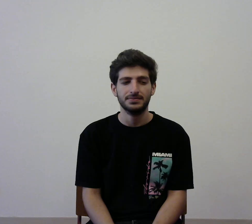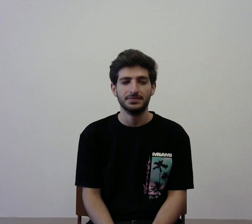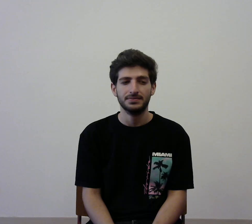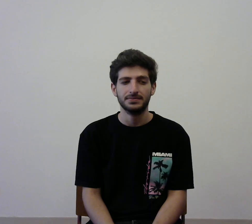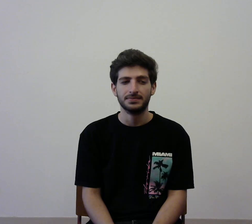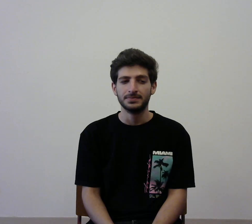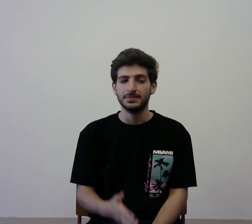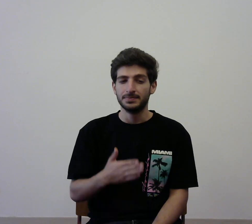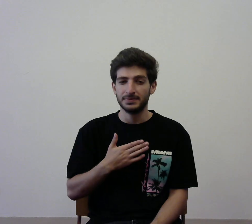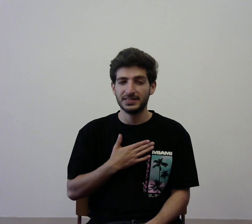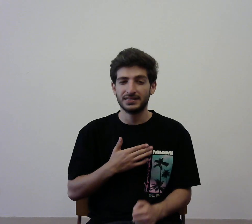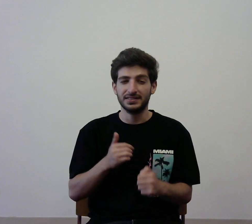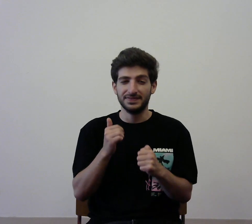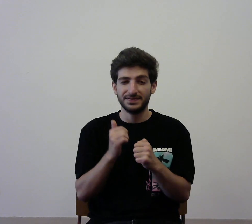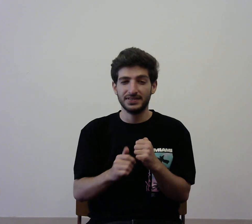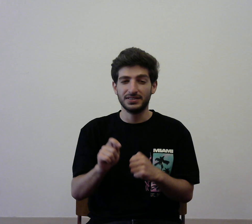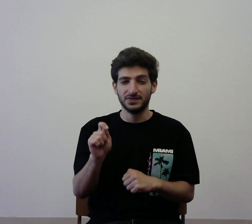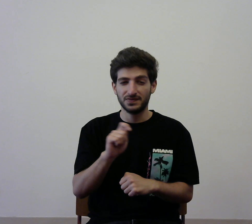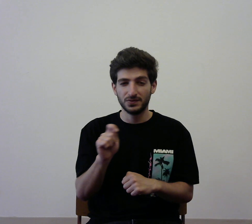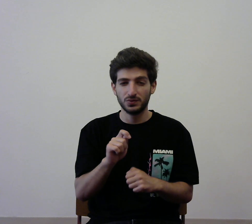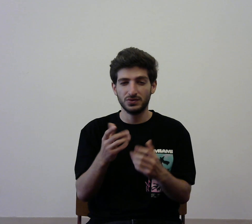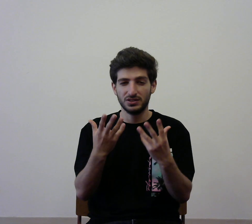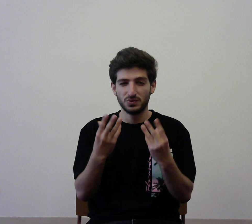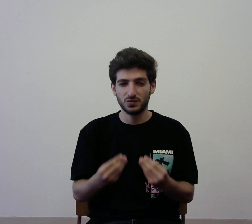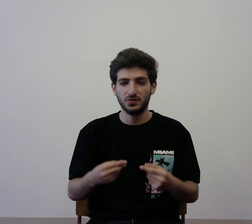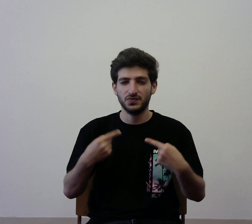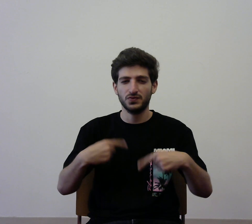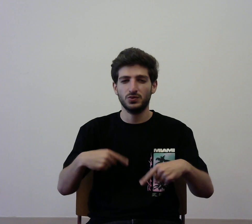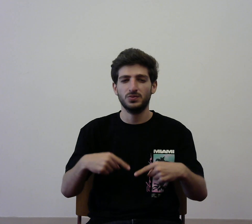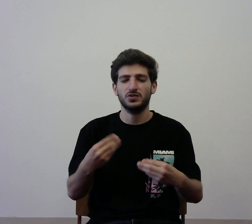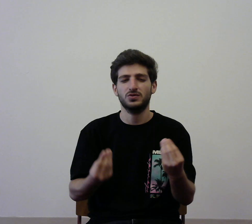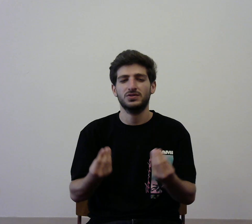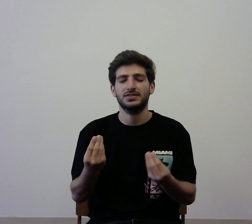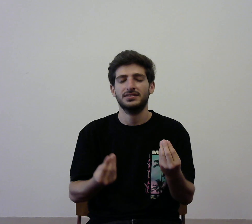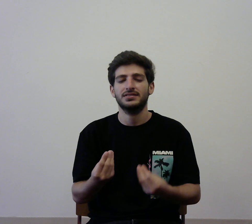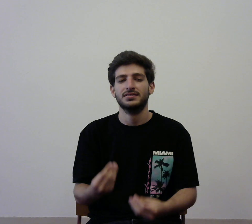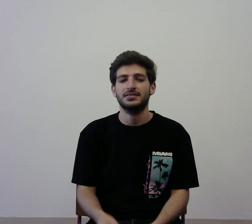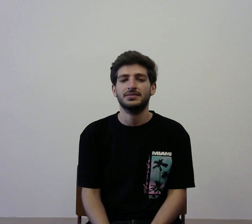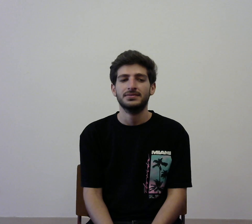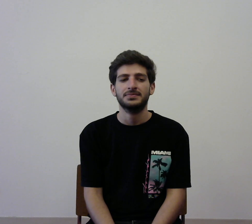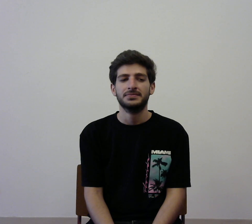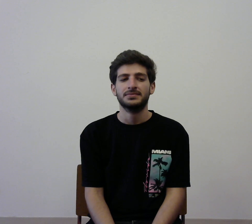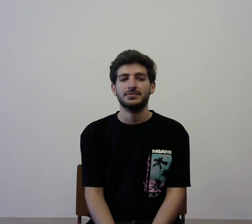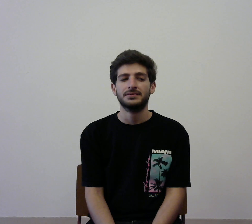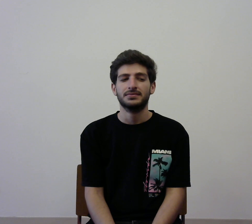Biz hər bazar günü futbol oynayırıq